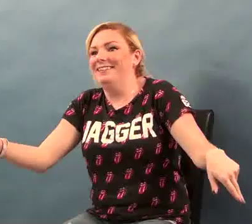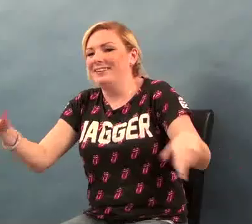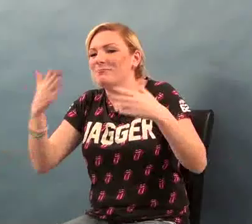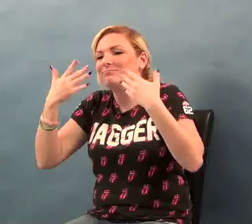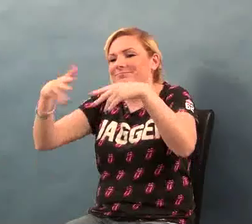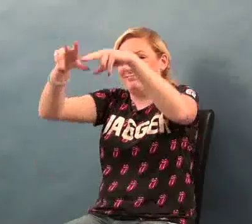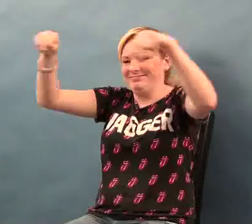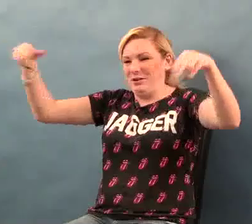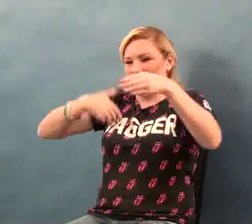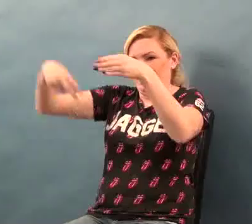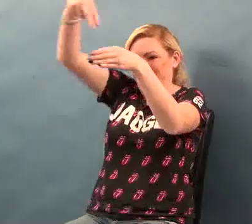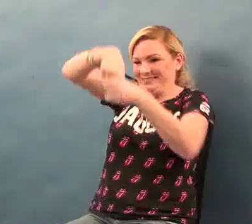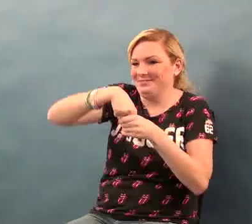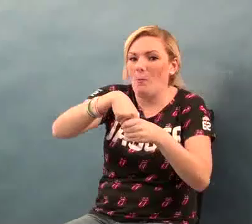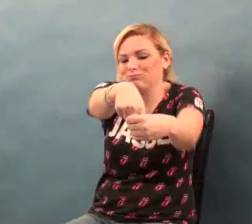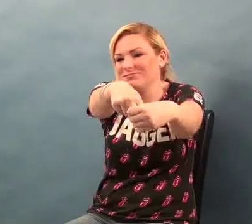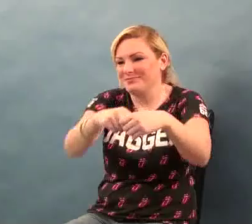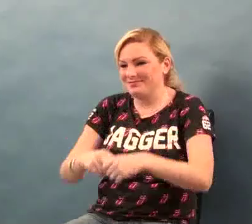A to dlatego, że królik wskoczył w wiszące na sznurku ubranie i w tym szedł.